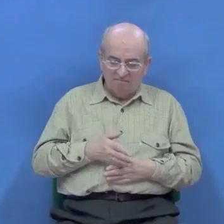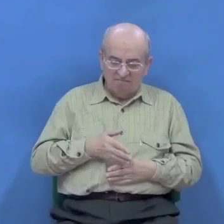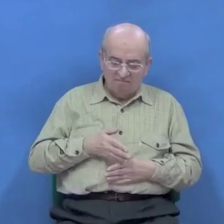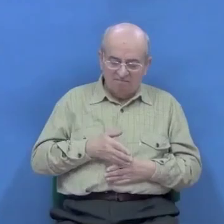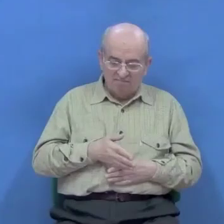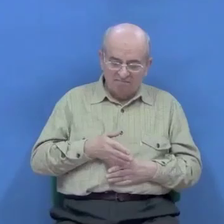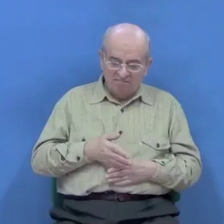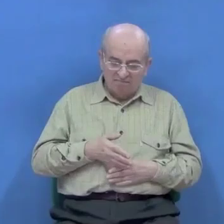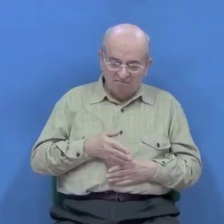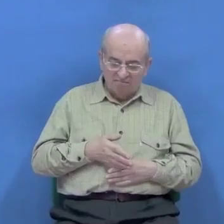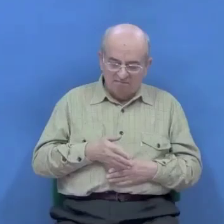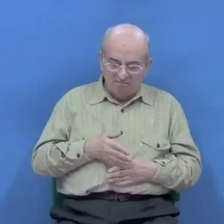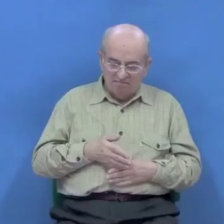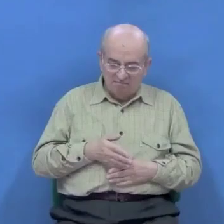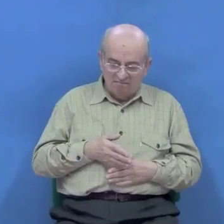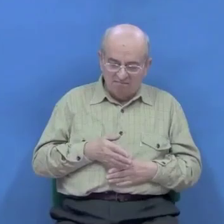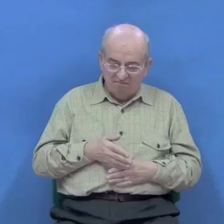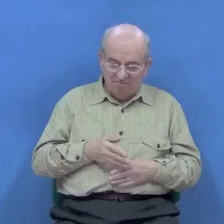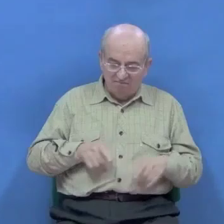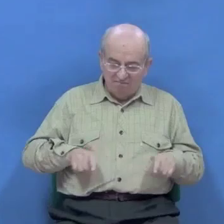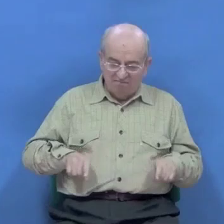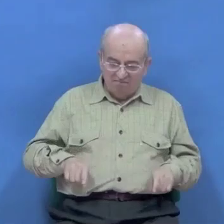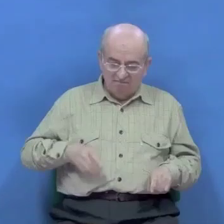Piłuje.